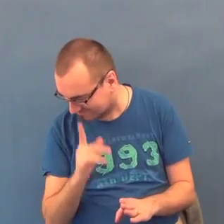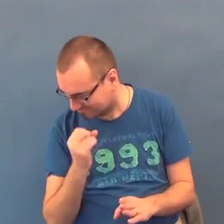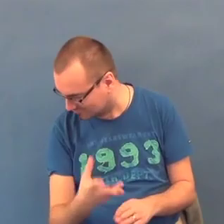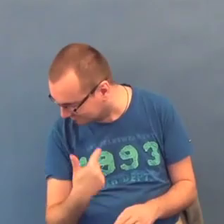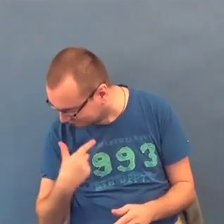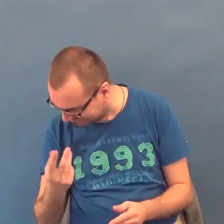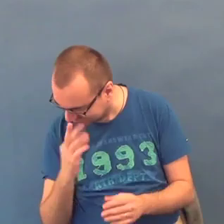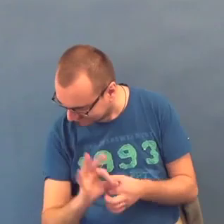Myślę, że chcesz mi dokuczyć.